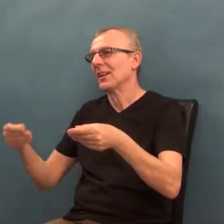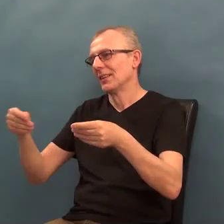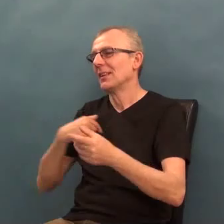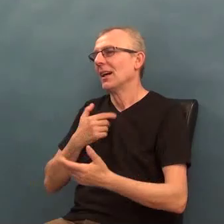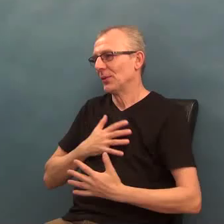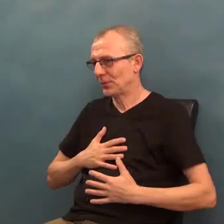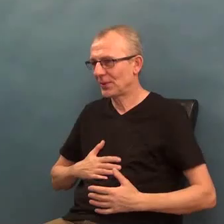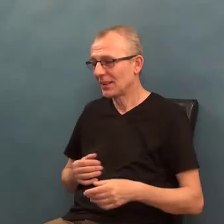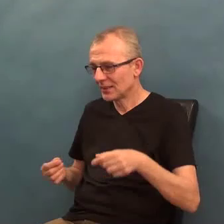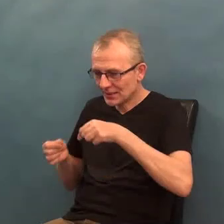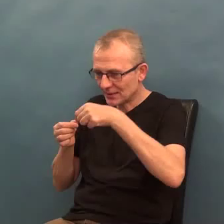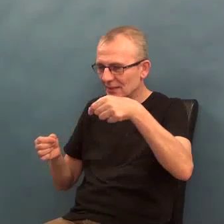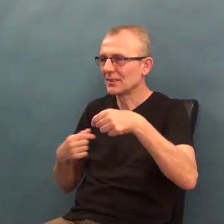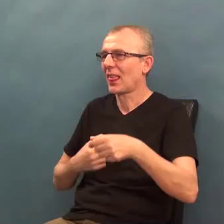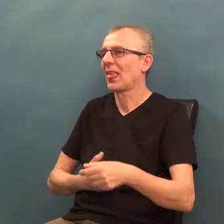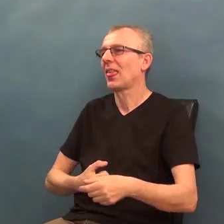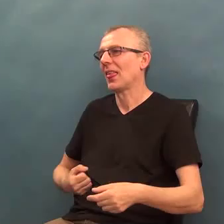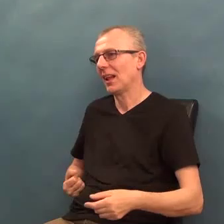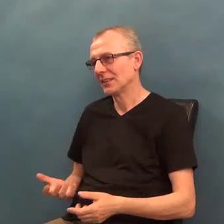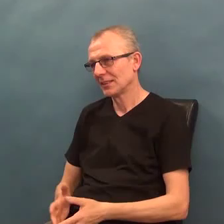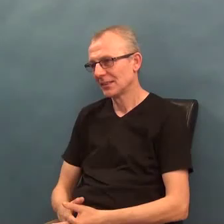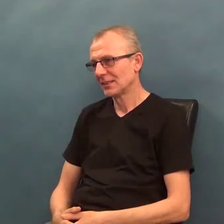Odkleić to od znaku i będzie można jeść, jak będzie przyklejony do znaku to będę głodny.